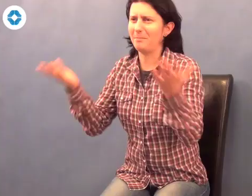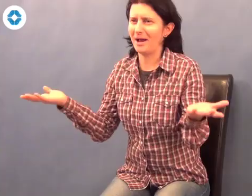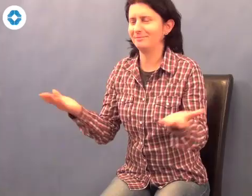Koniec.